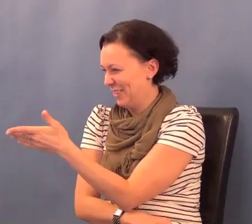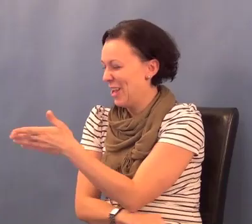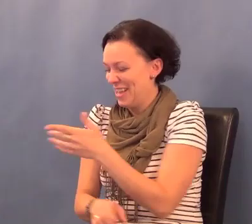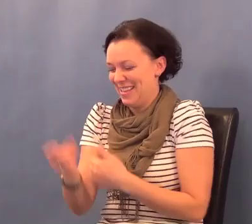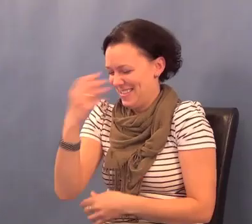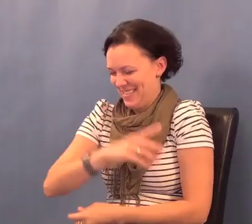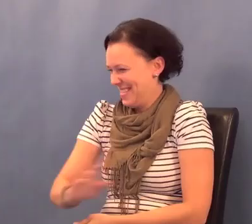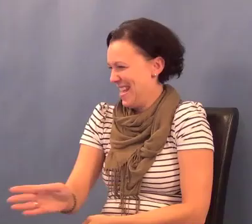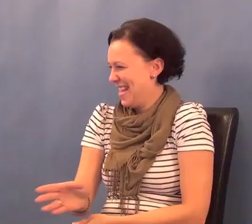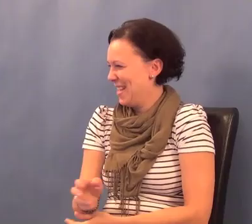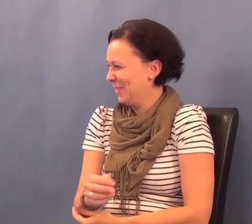No, więc nie korzystać z prysznica.